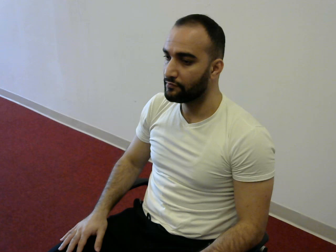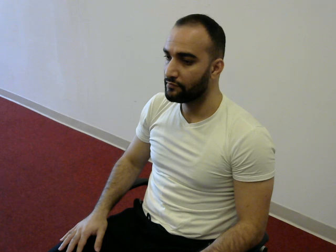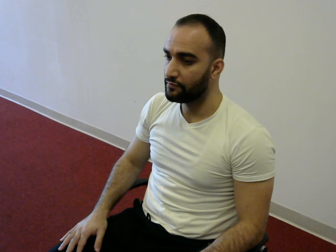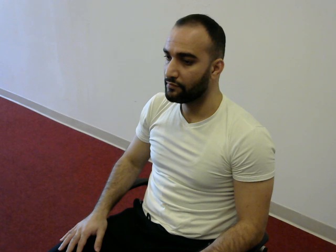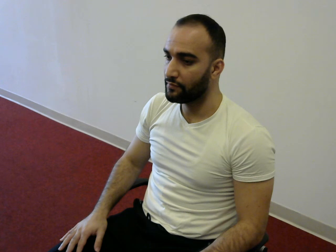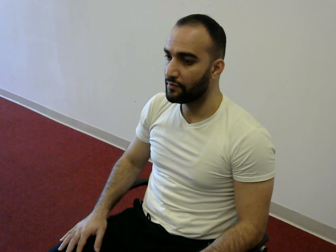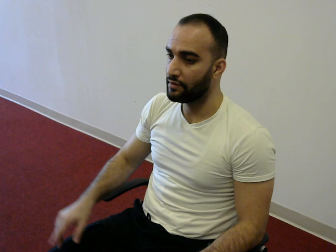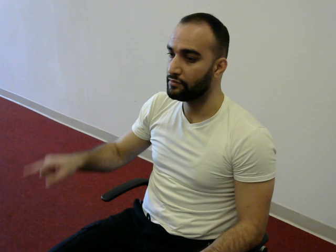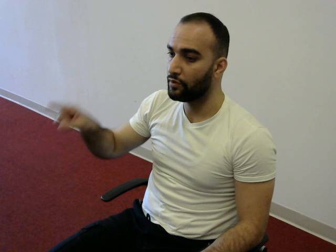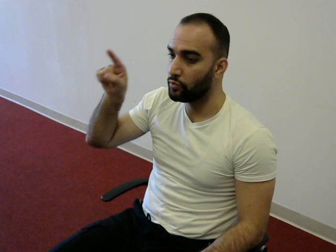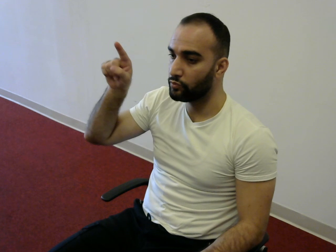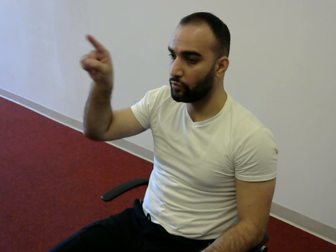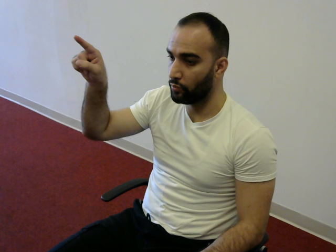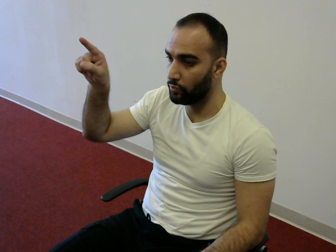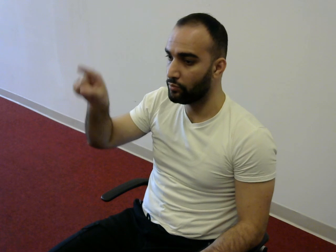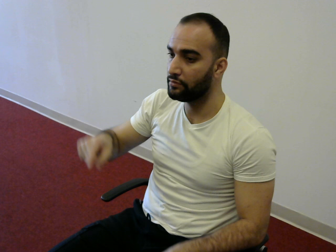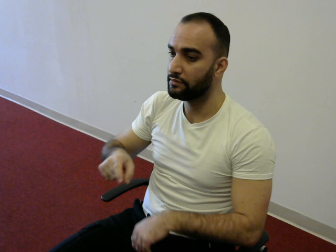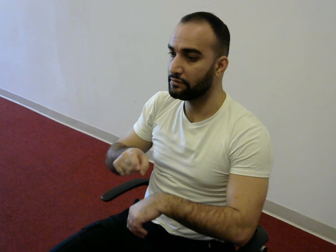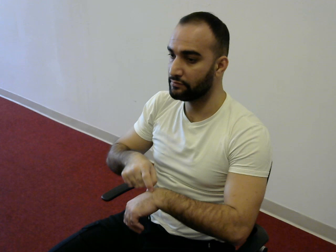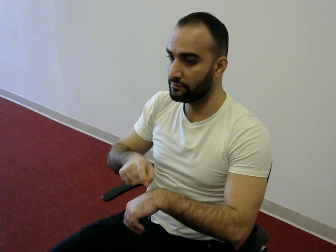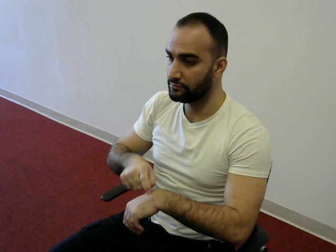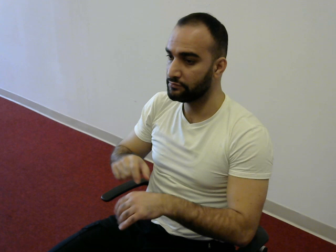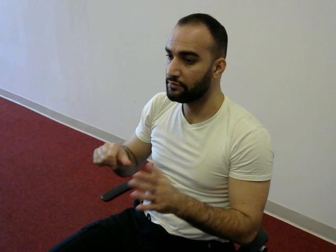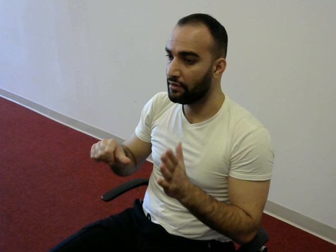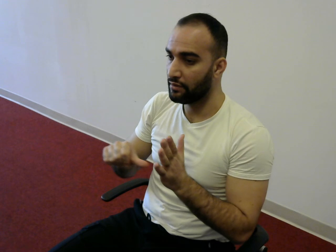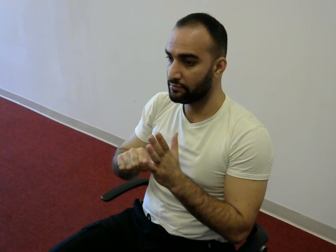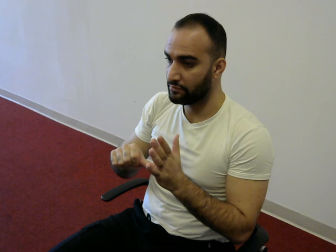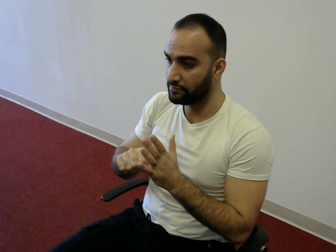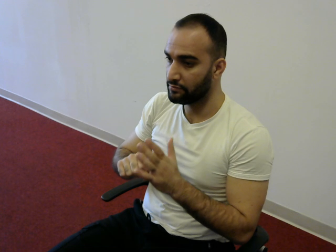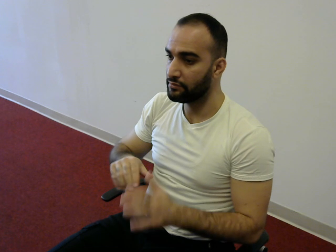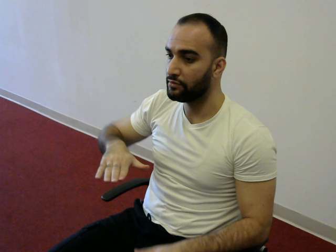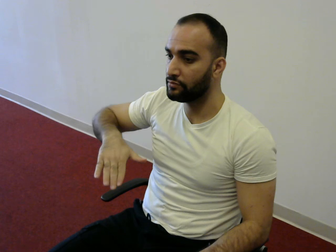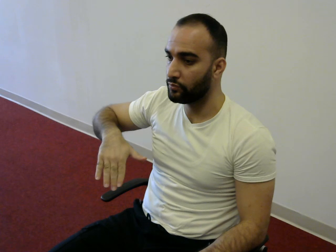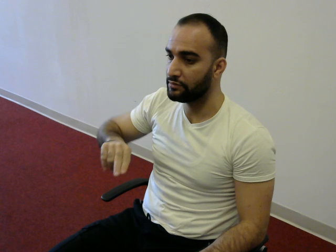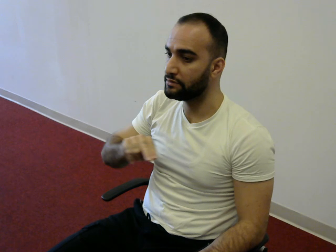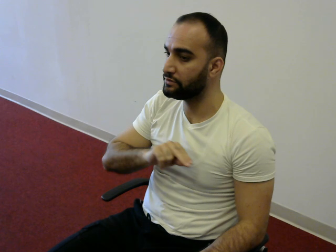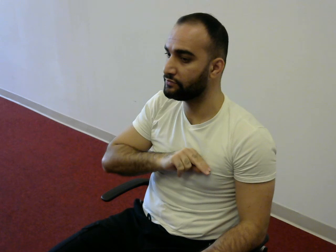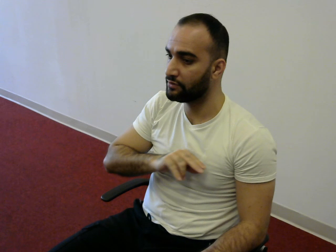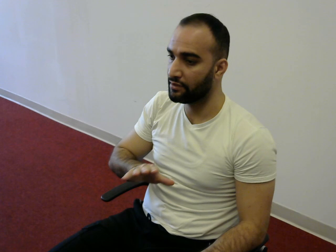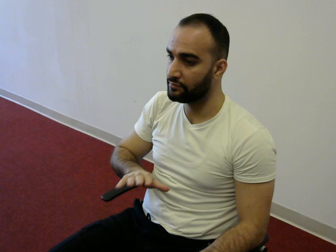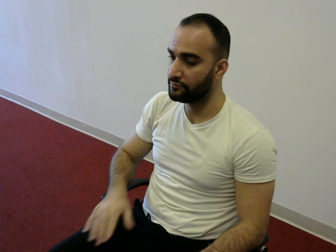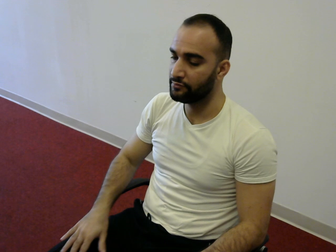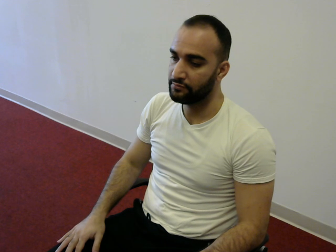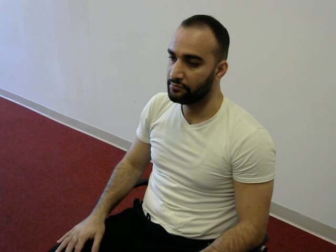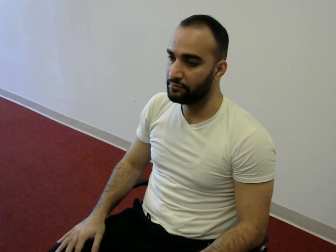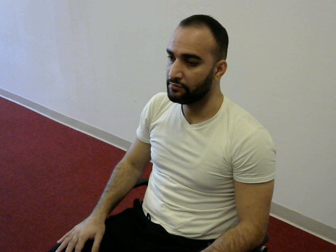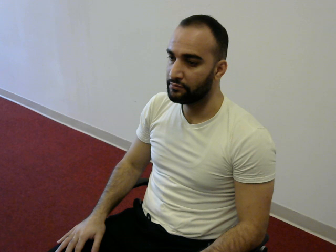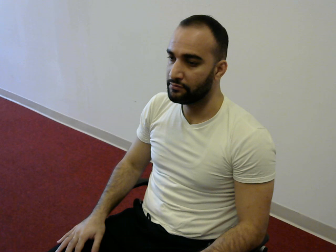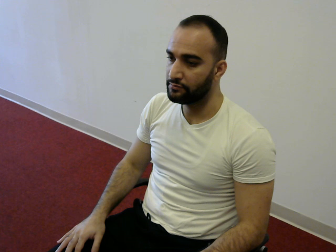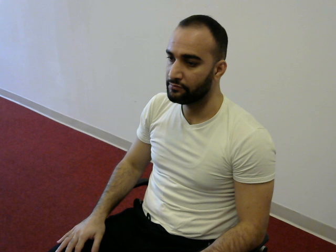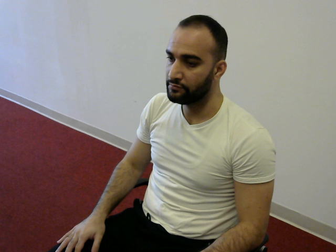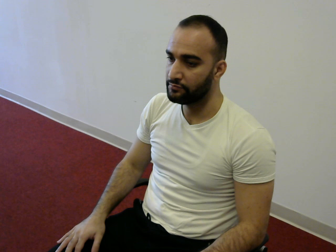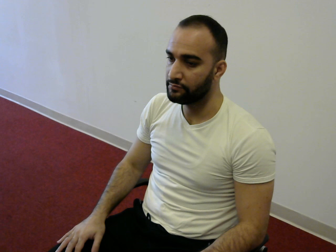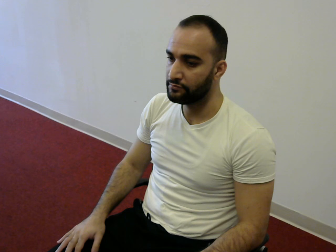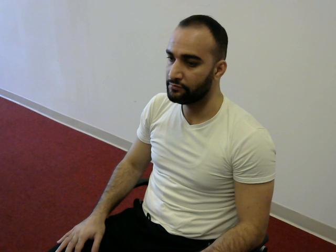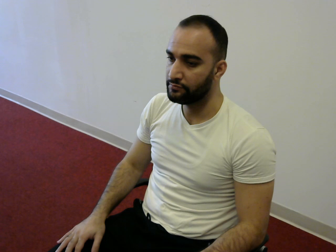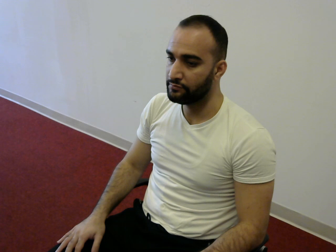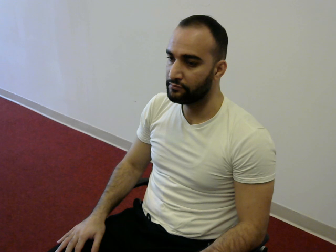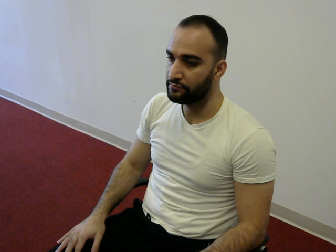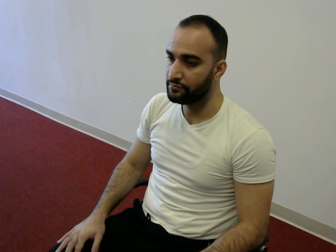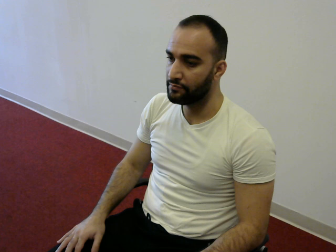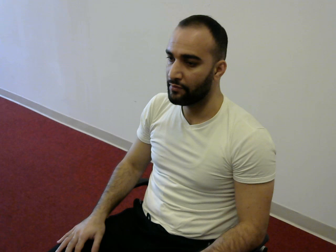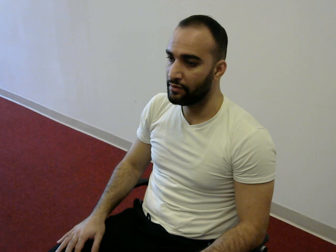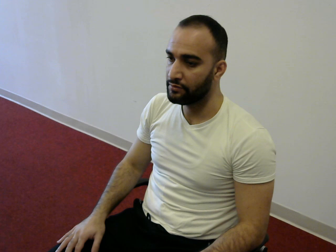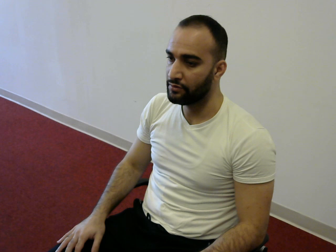O saat 6-dan sonra işləmir